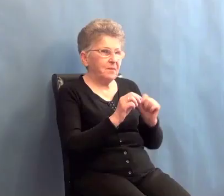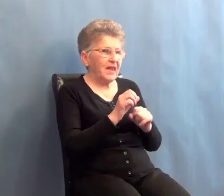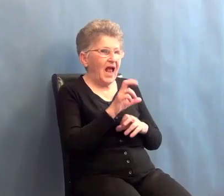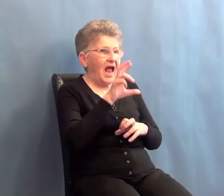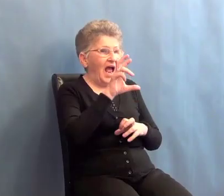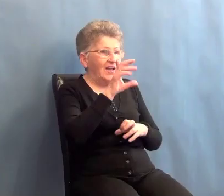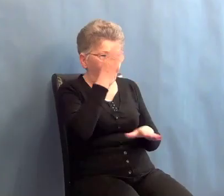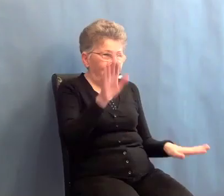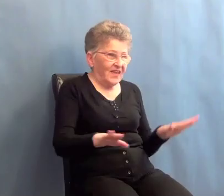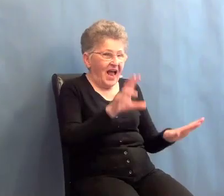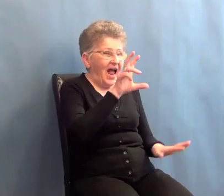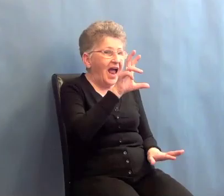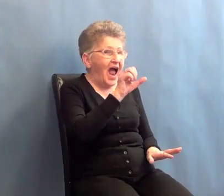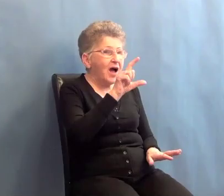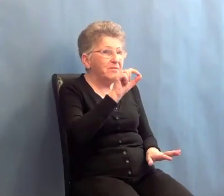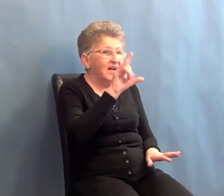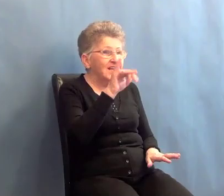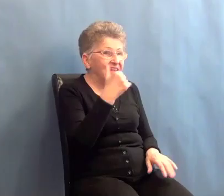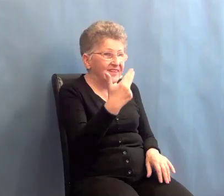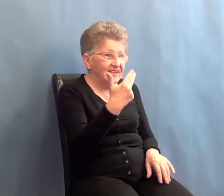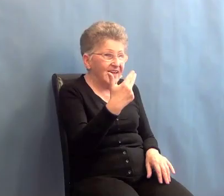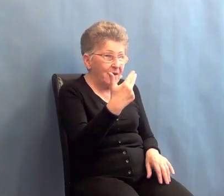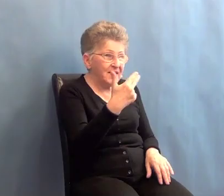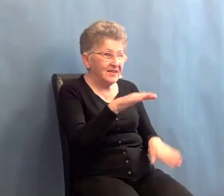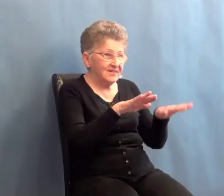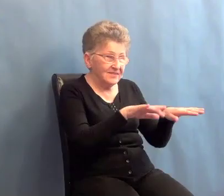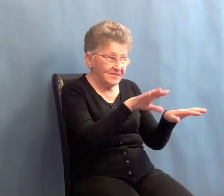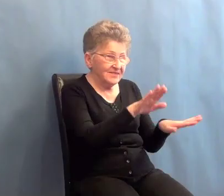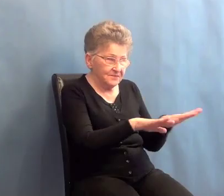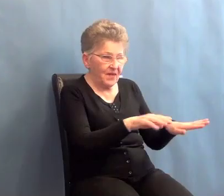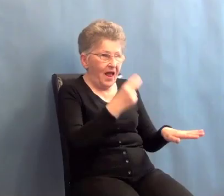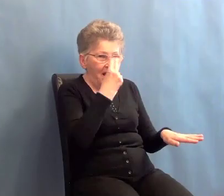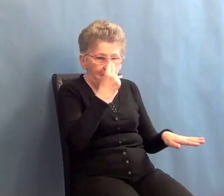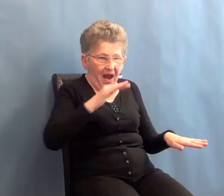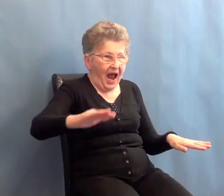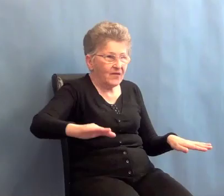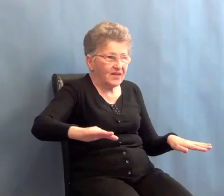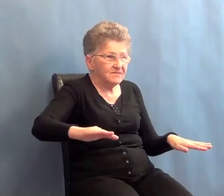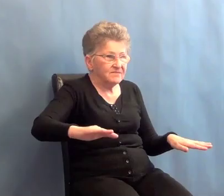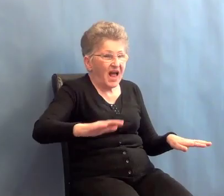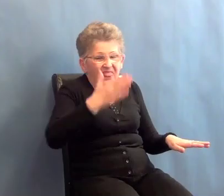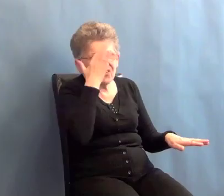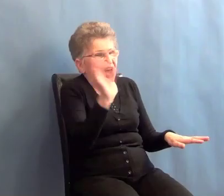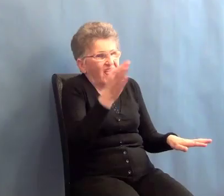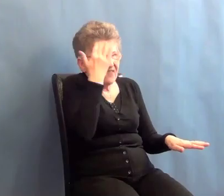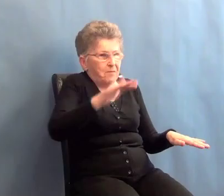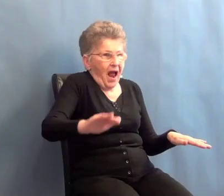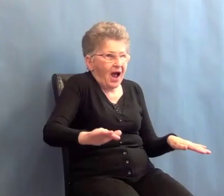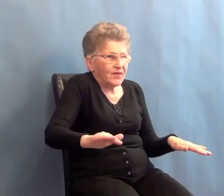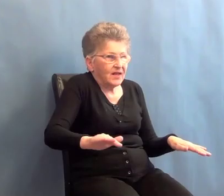Wiesz, jest Charlie Chaplin i jest malec. Nie wiem, czyj on jest.